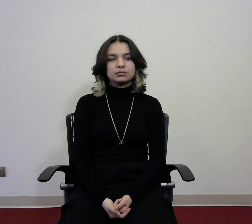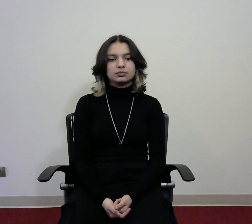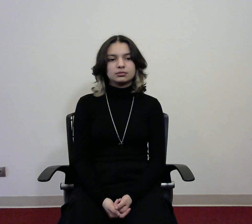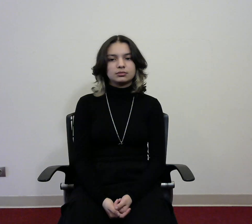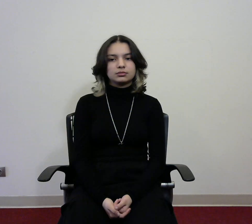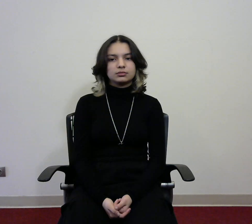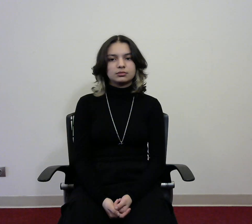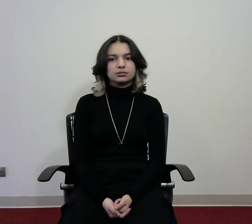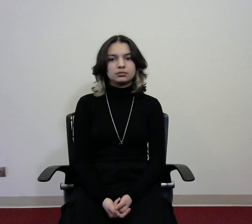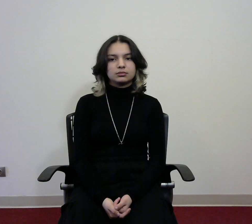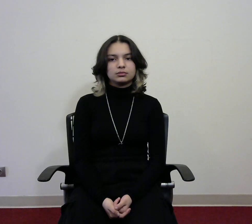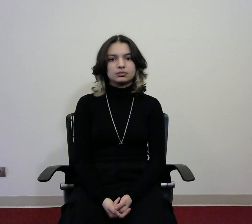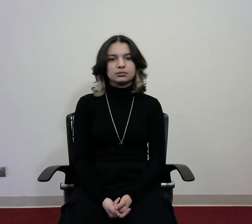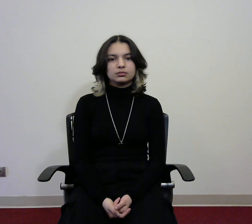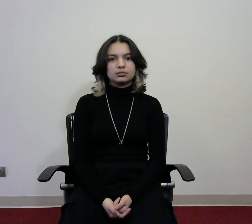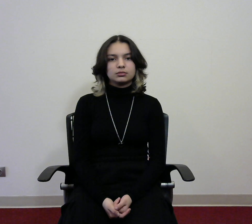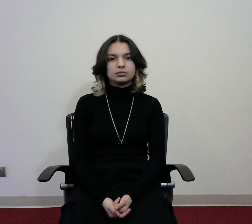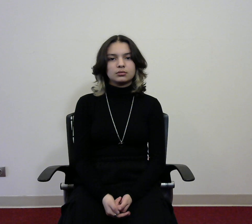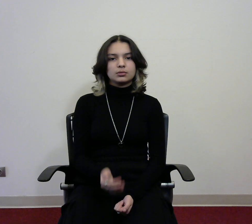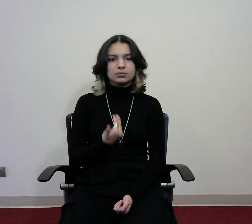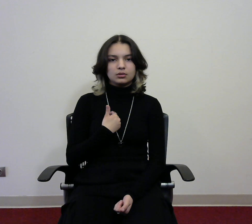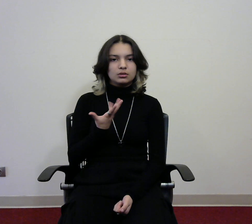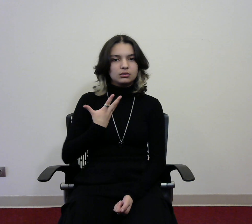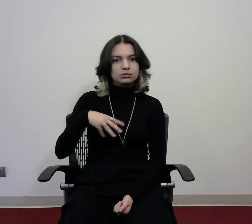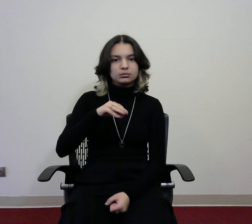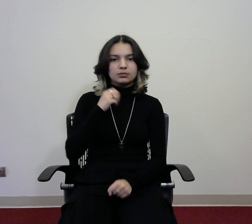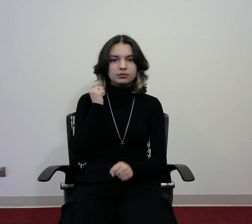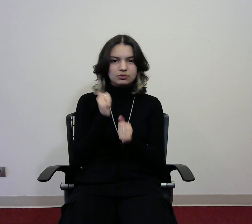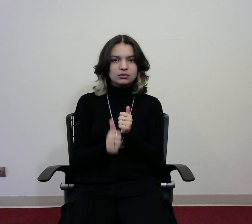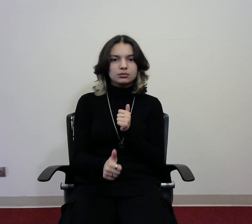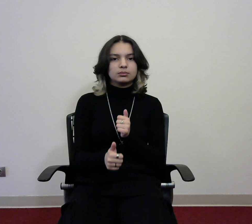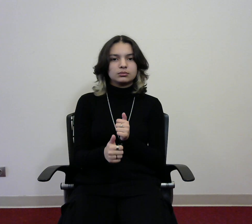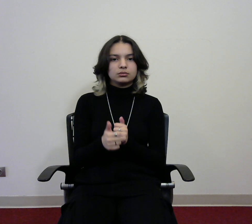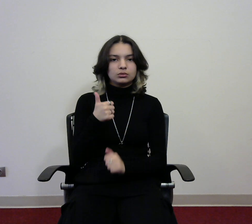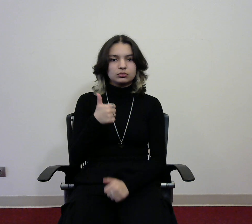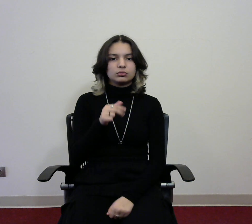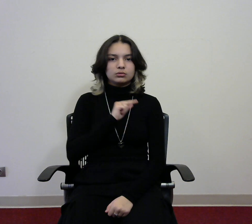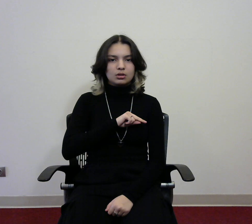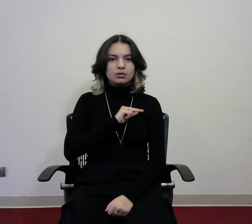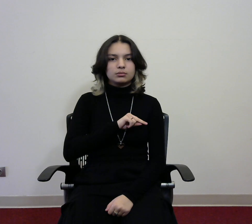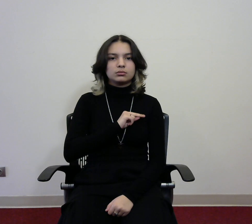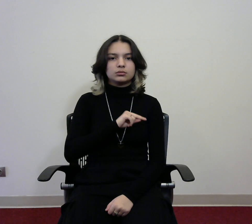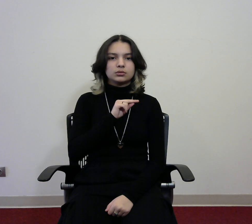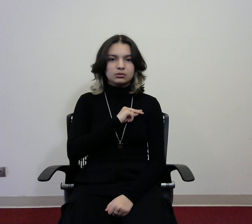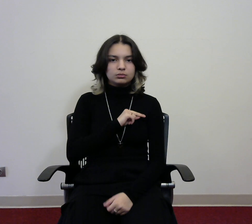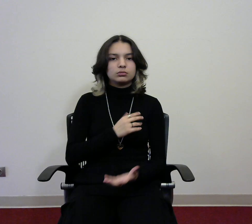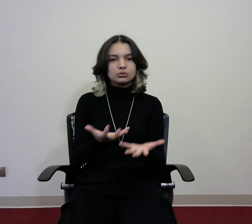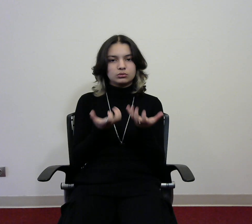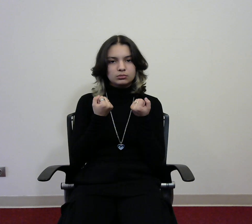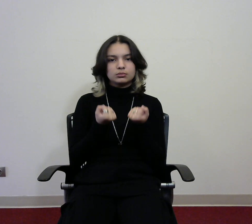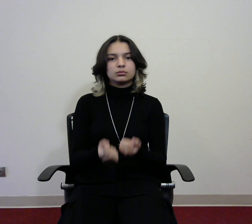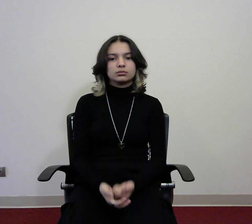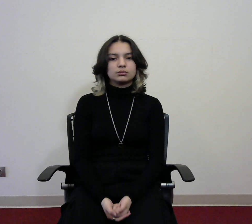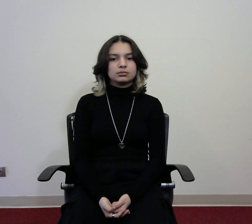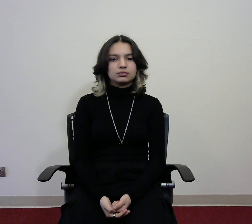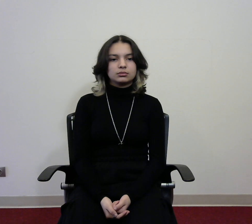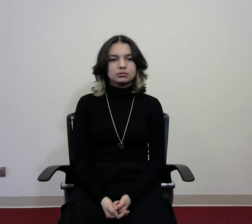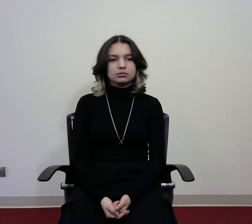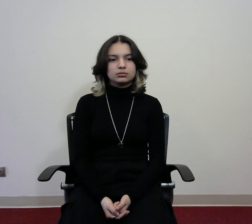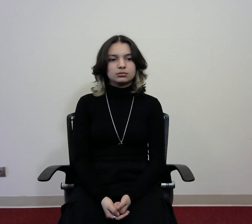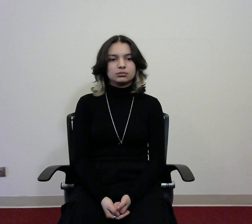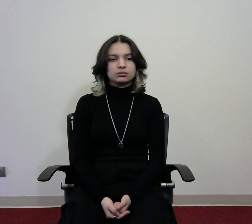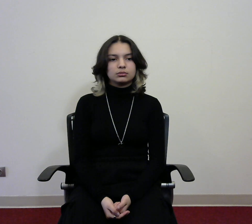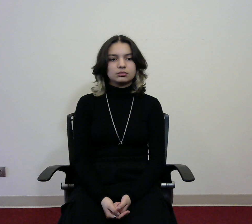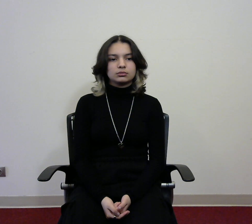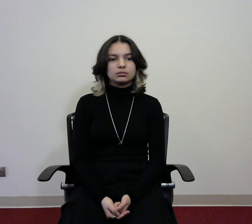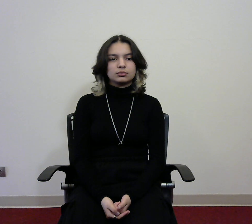Biz həmişə yaxşı işçiləri işə götürürük